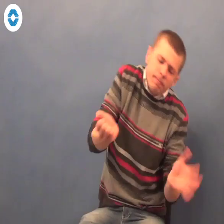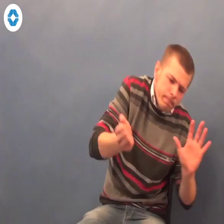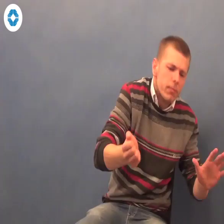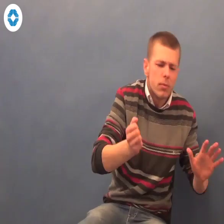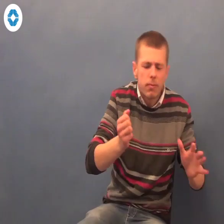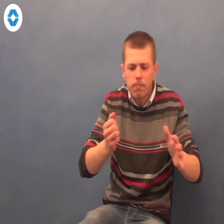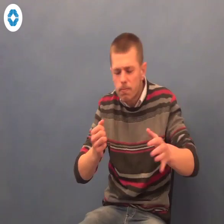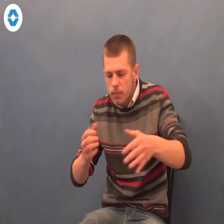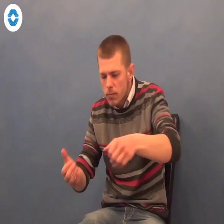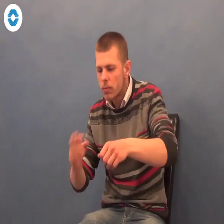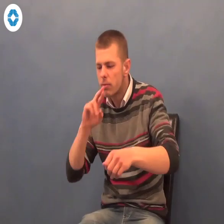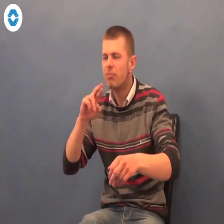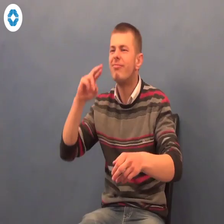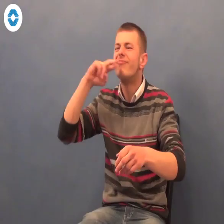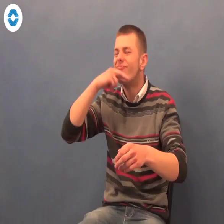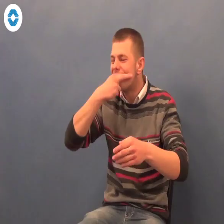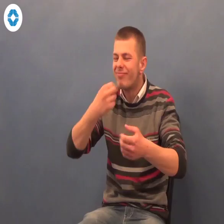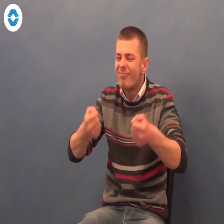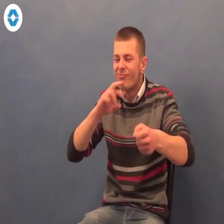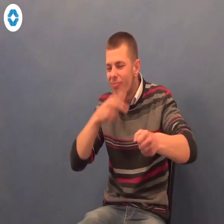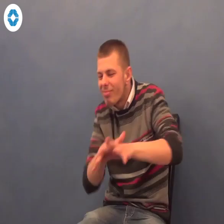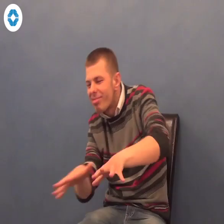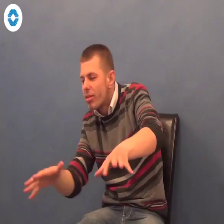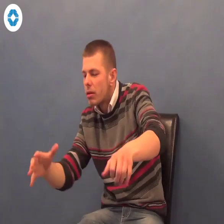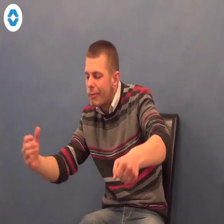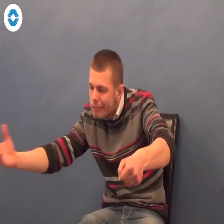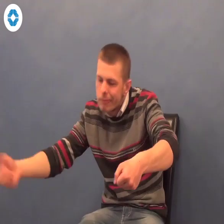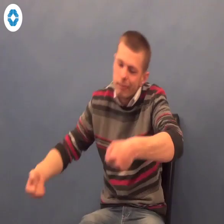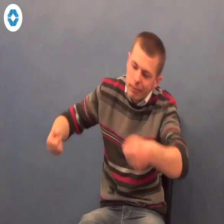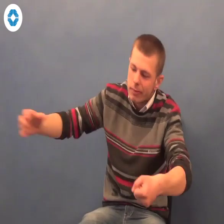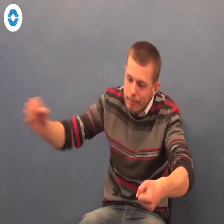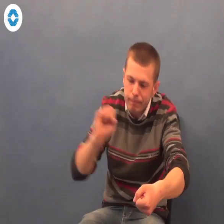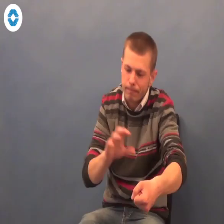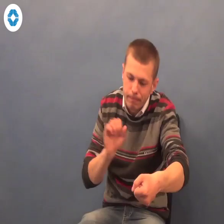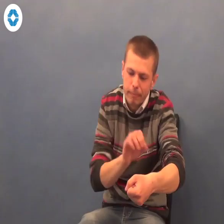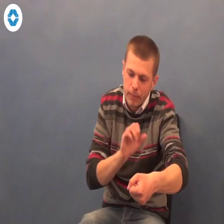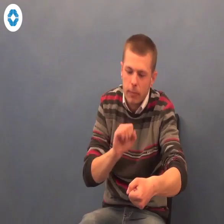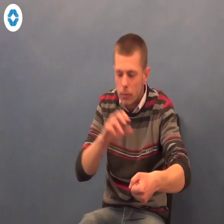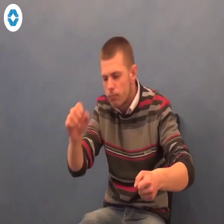Upewniają się, czy wszystko z nim w porządku, zbierają porozrzucane gruszki i wkładają je do pojemnika.